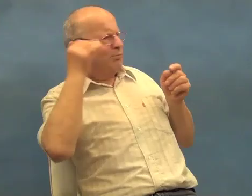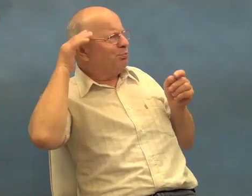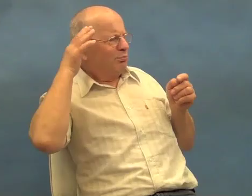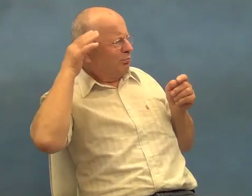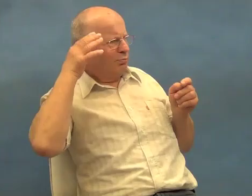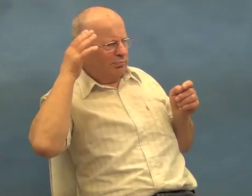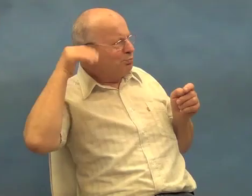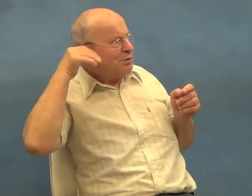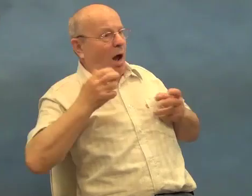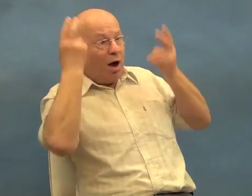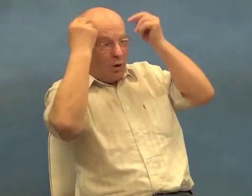Miś się przestraszył.